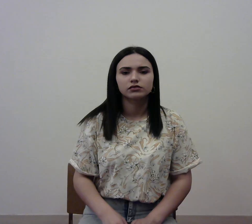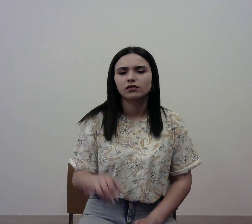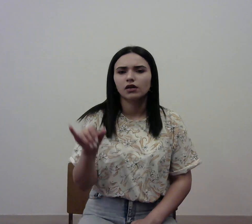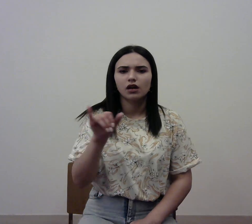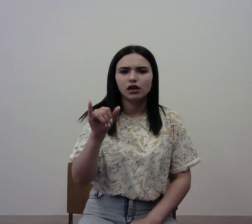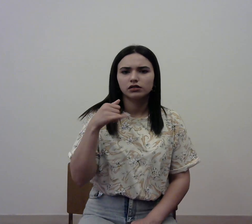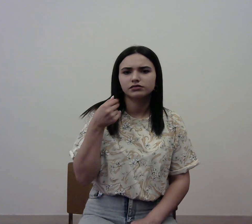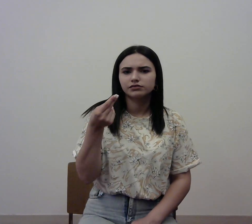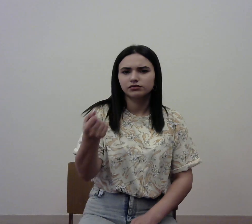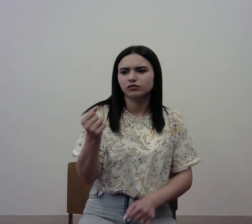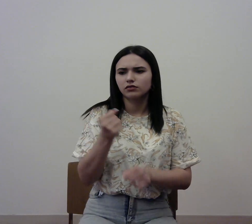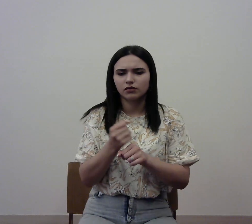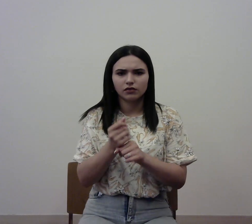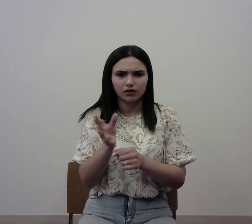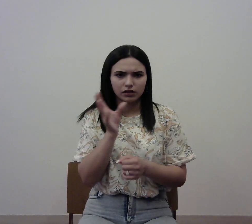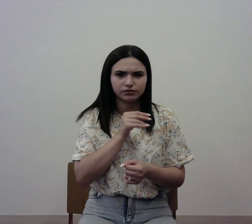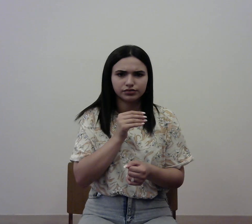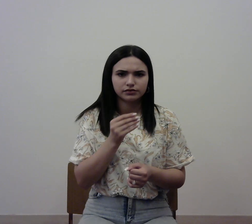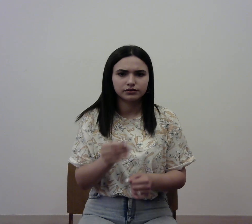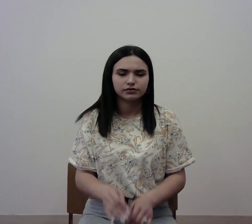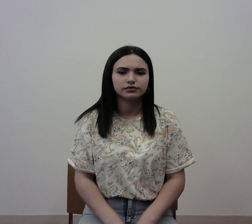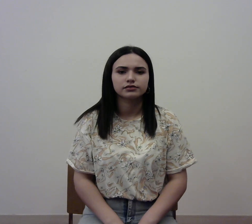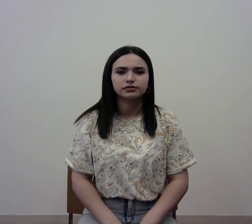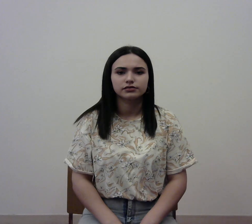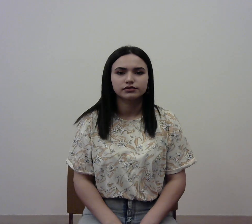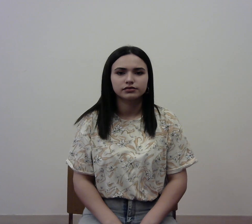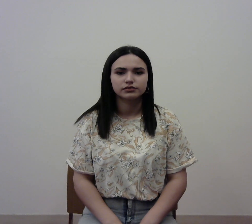Harda ödəniş edə bilərəm?